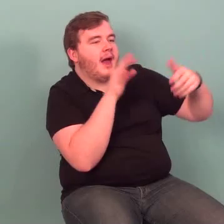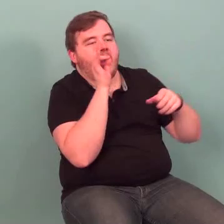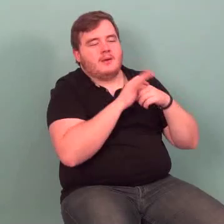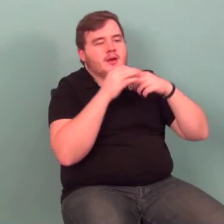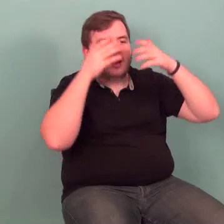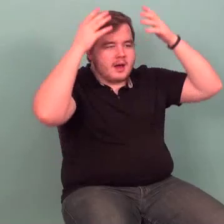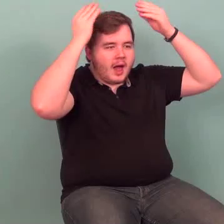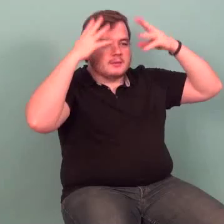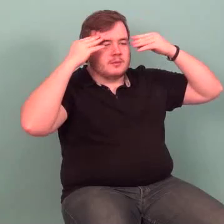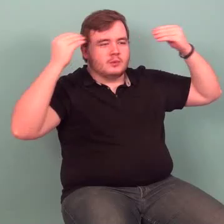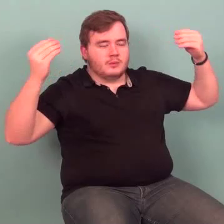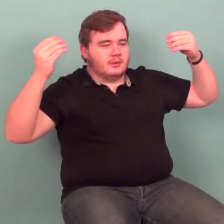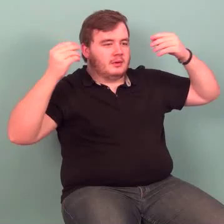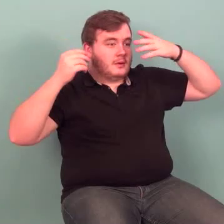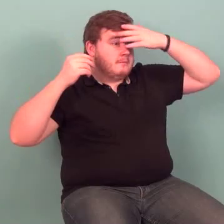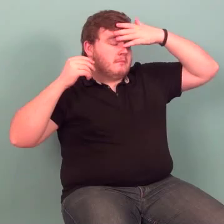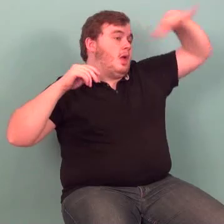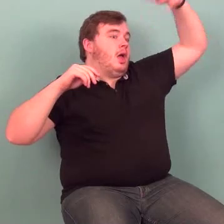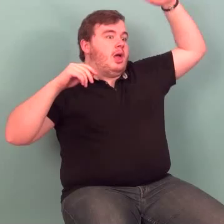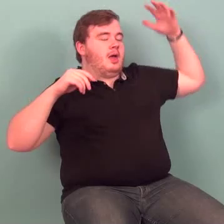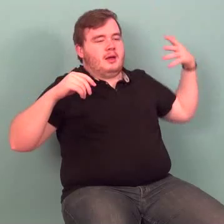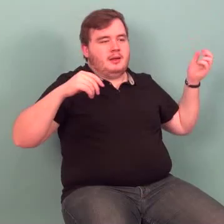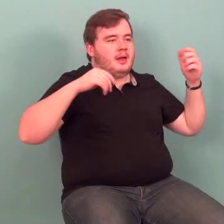Kapelusz nagle spada mu z głowy.